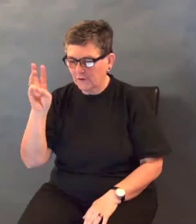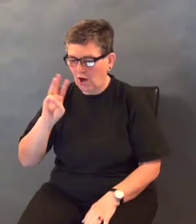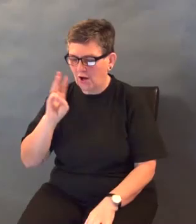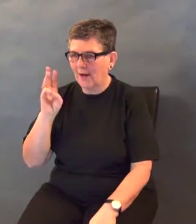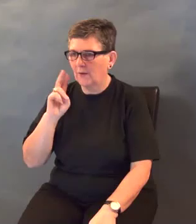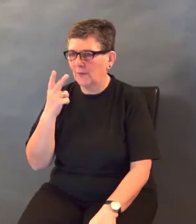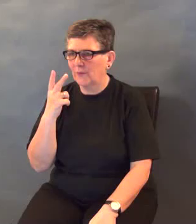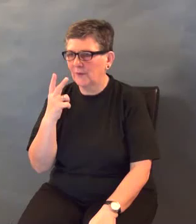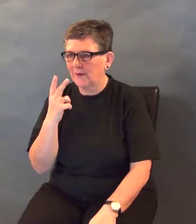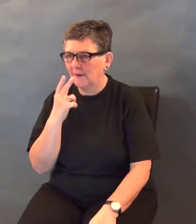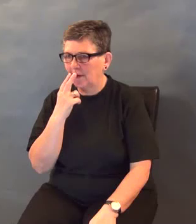Wtorek, drugiego.